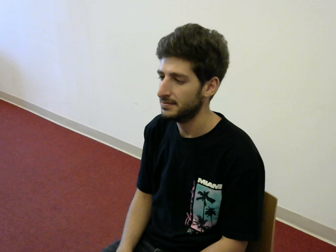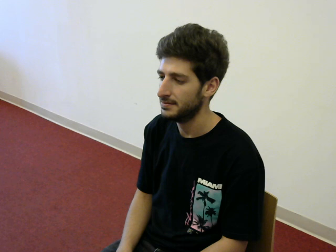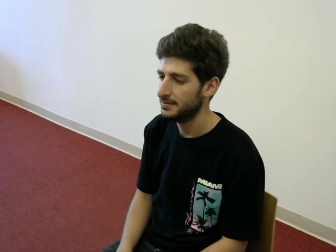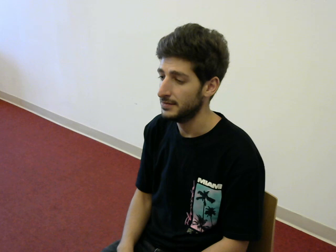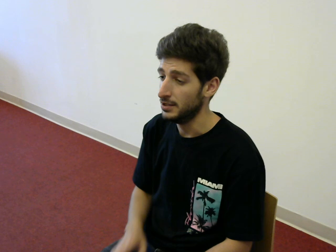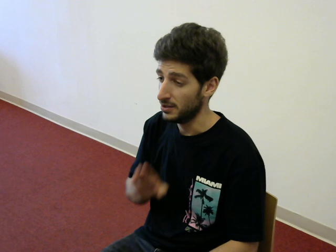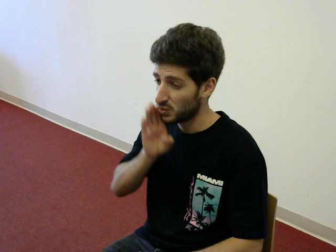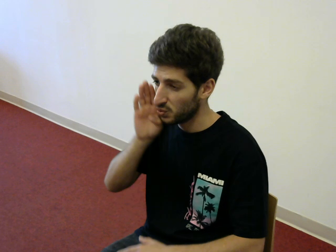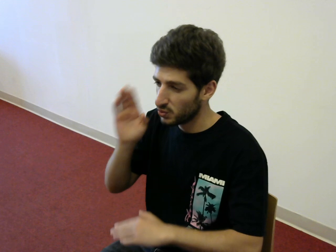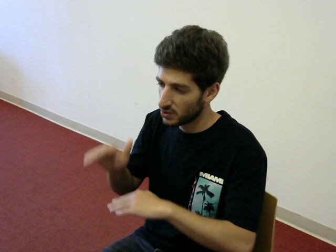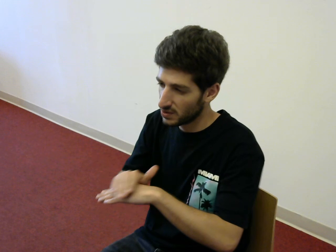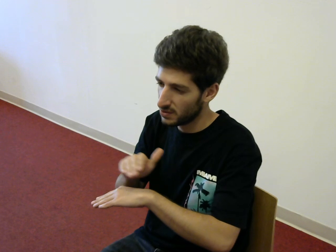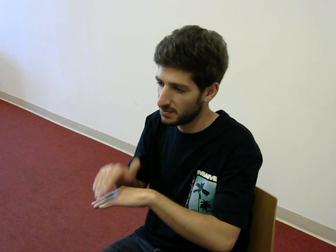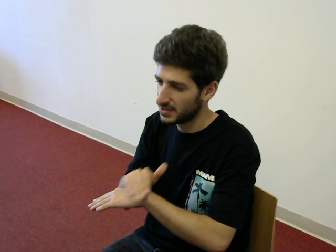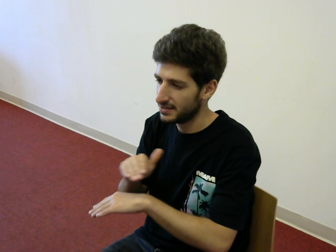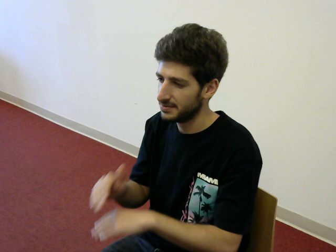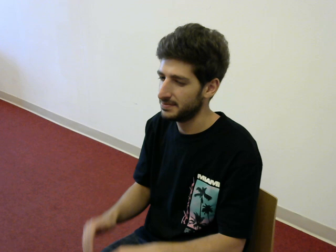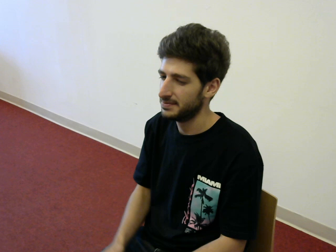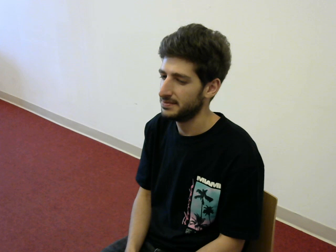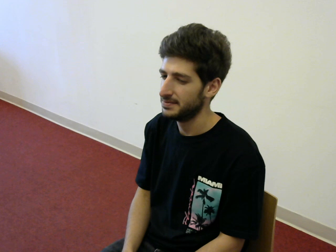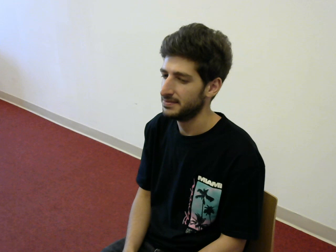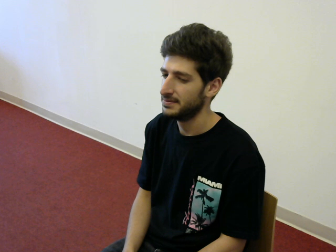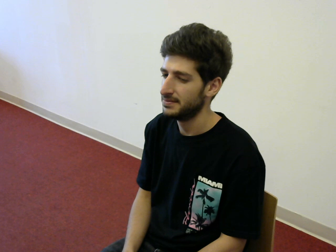Sabahınız xeyir